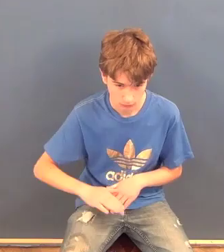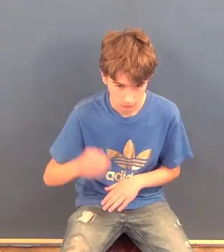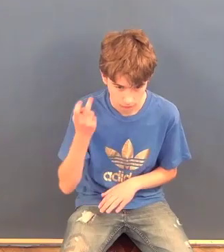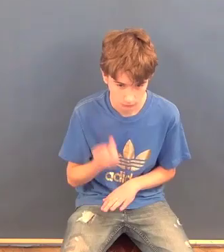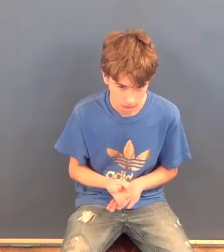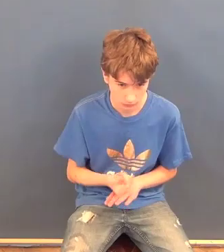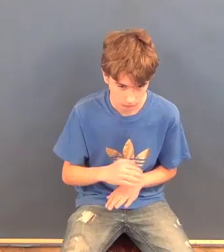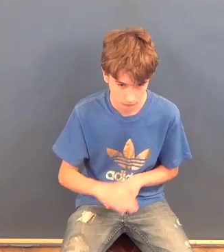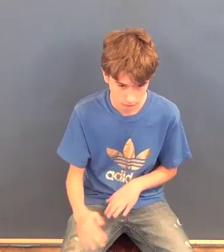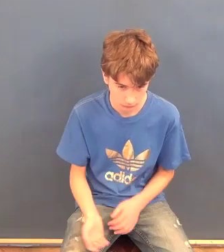Można upaść na podłogę.